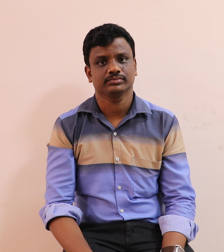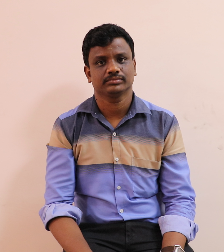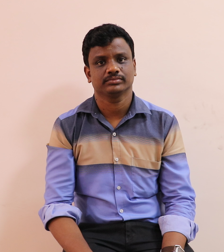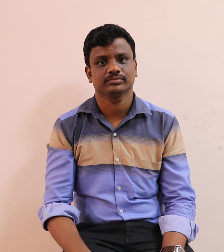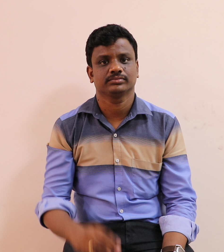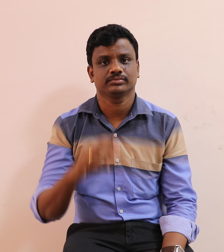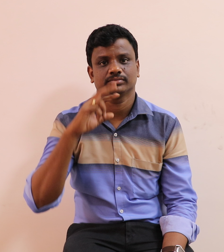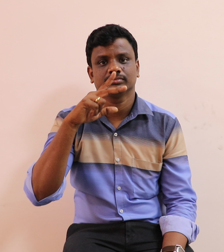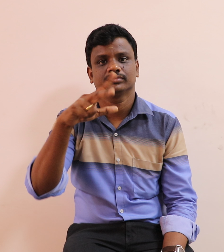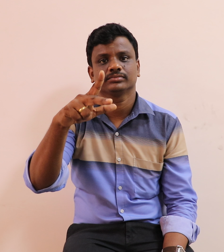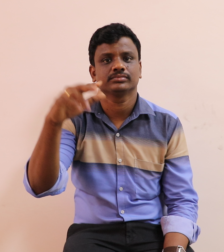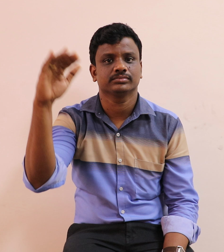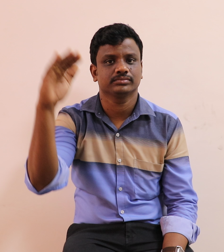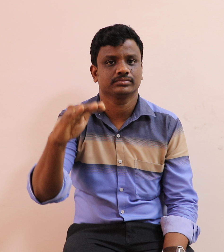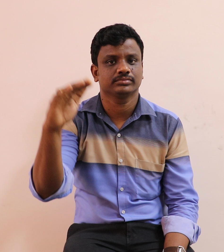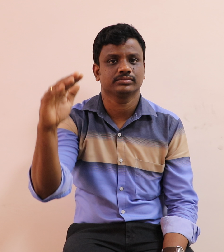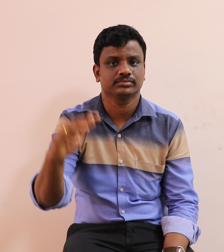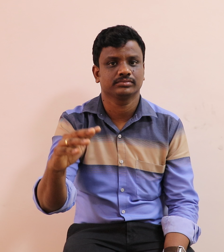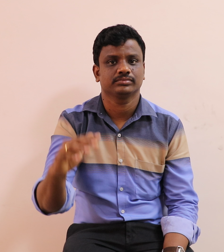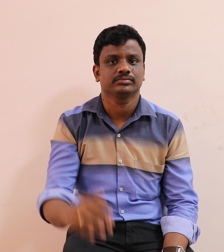speak softly